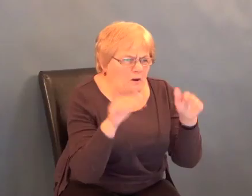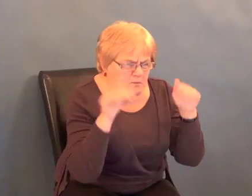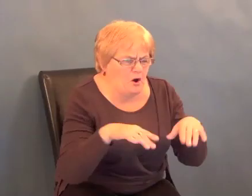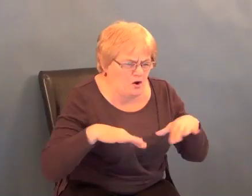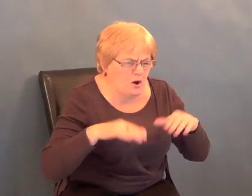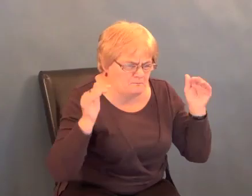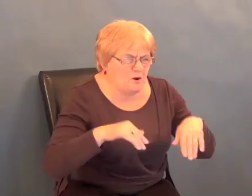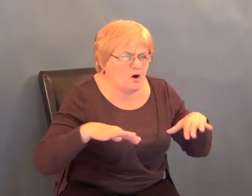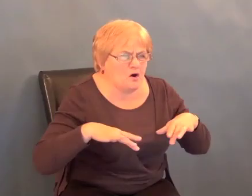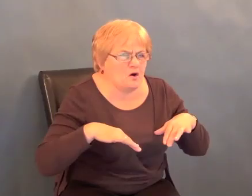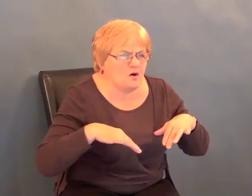Jest wolne, mogę.